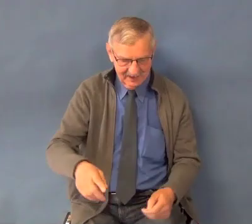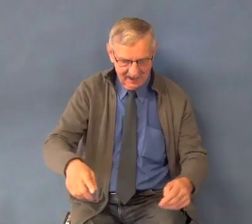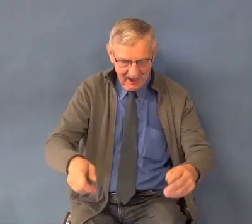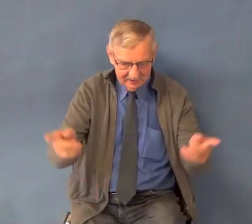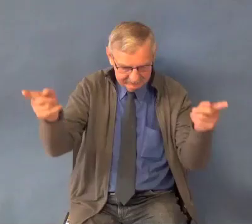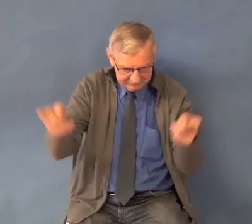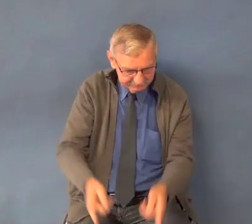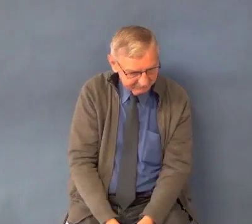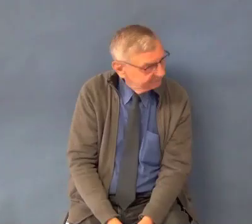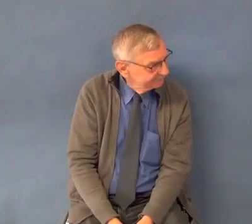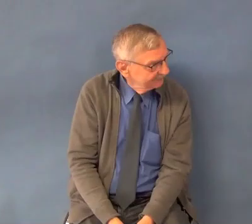Stroma powierzchnia z dwóch stron.